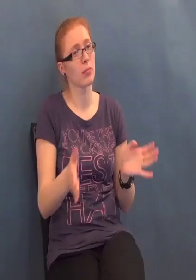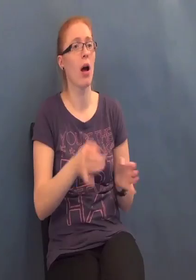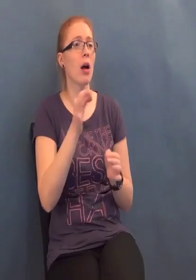Więc nie.